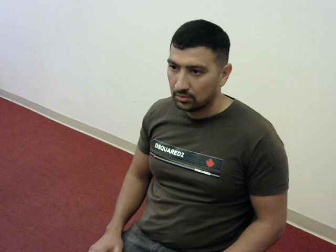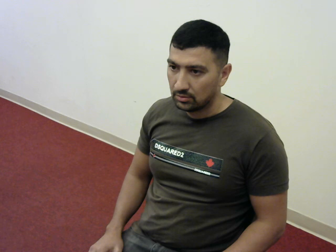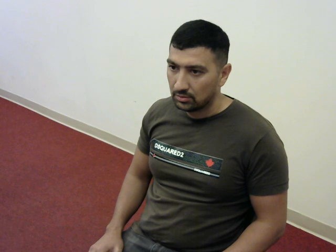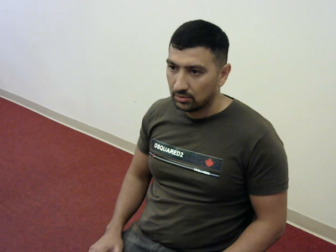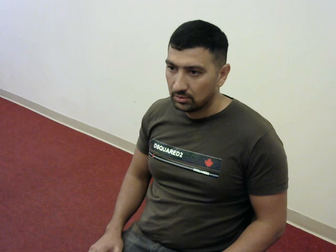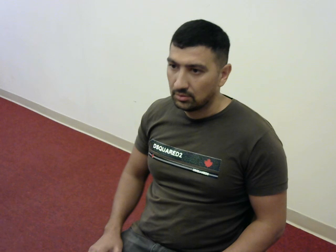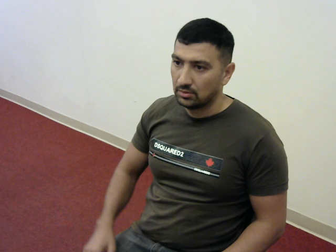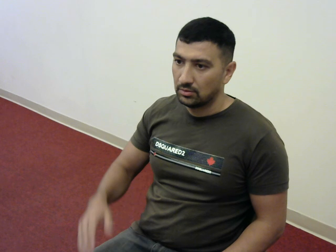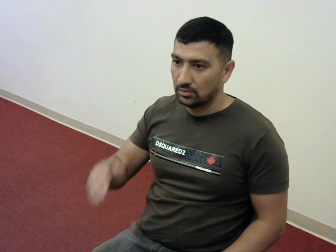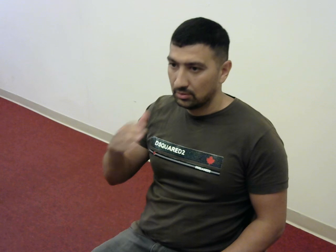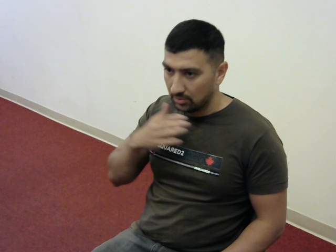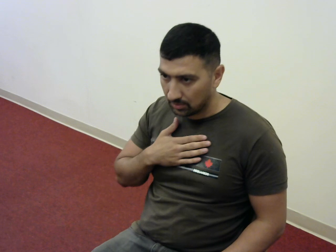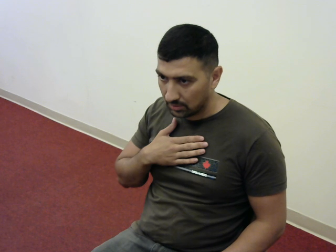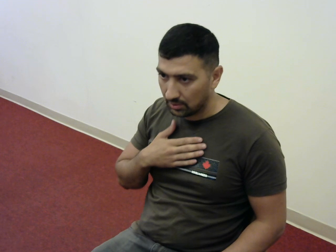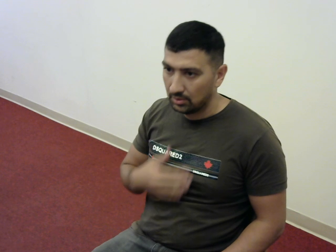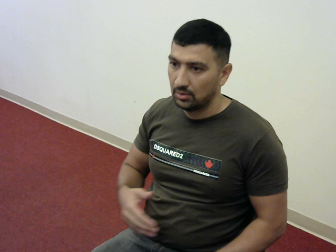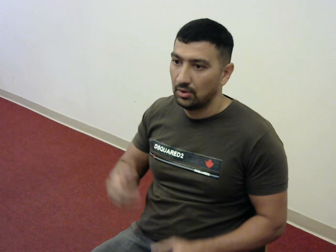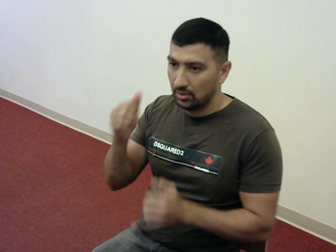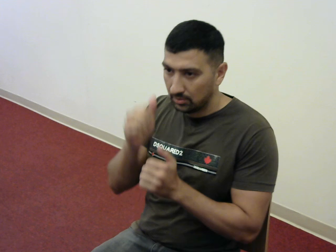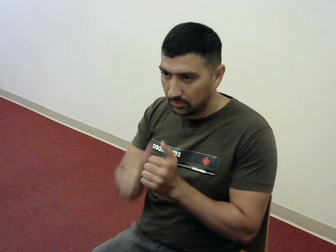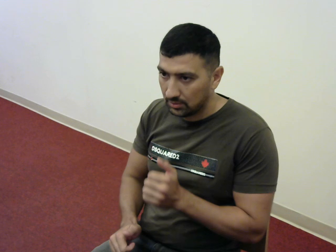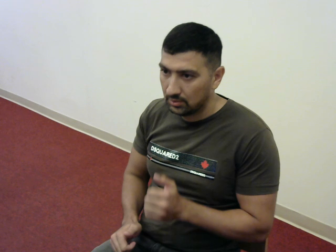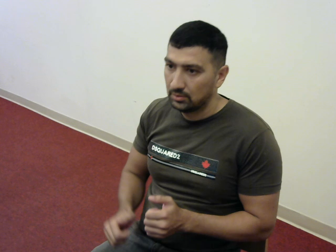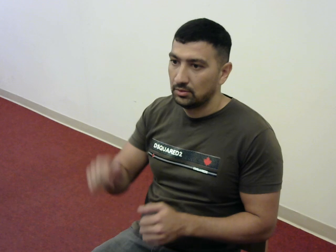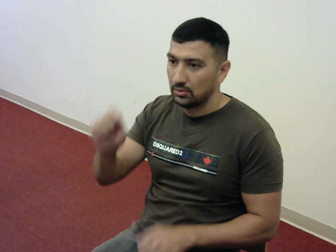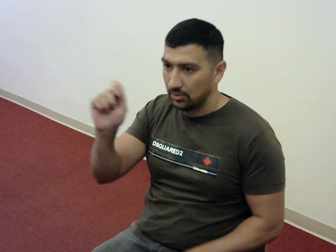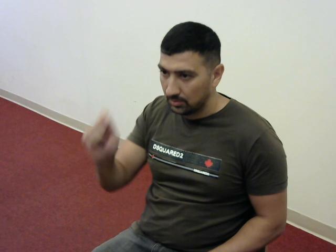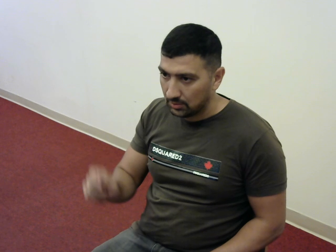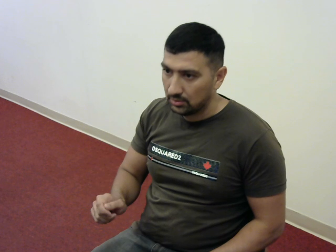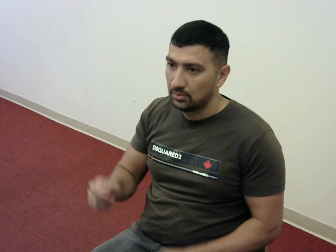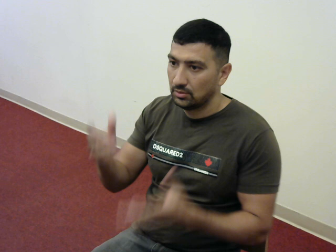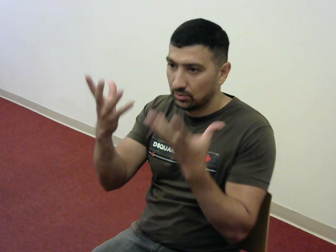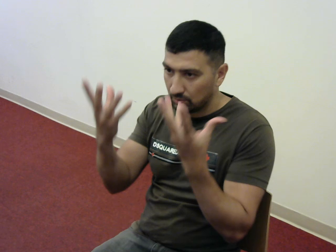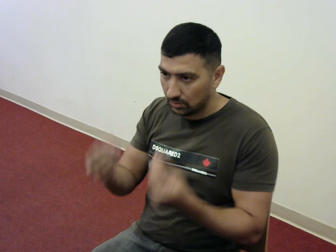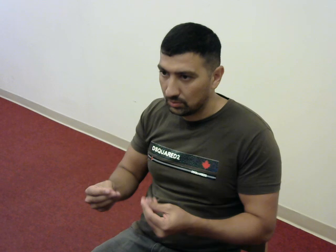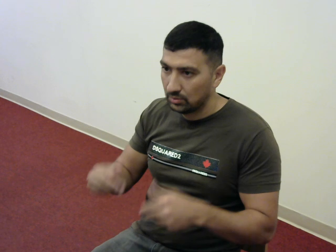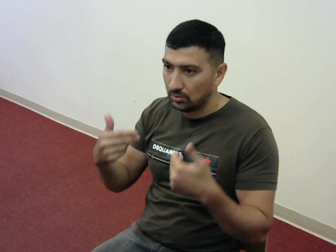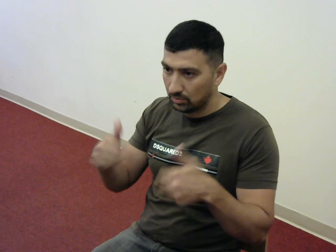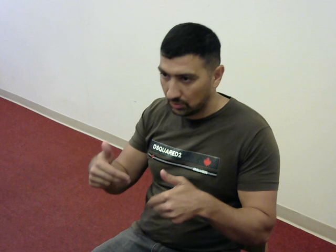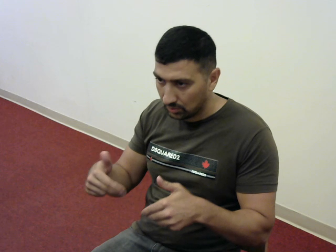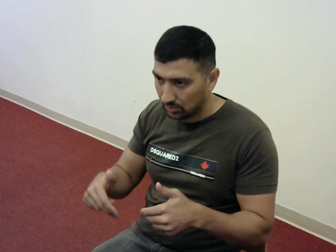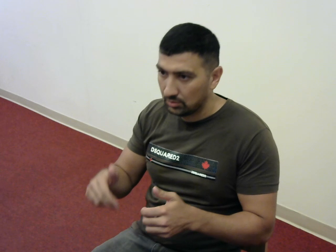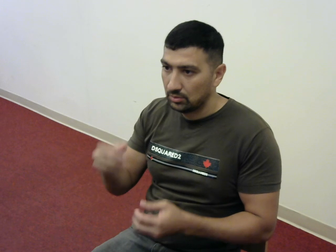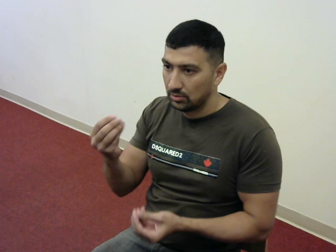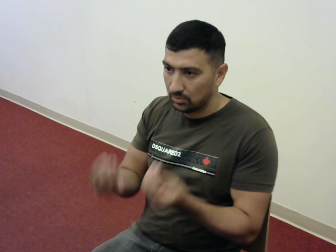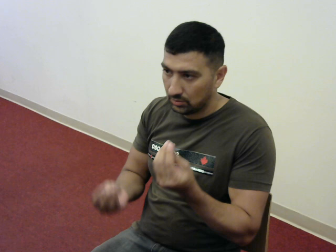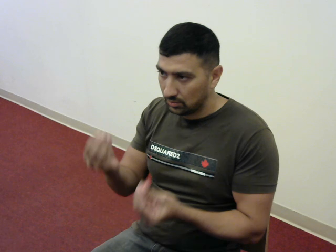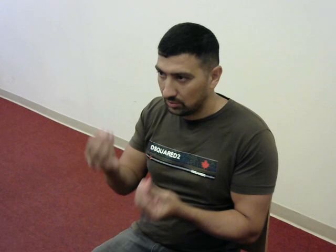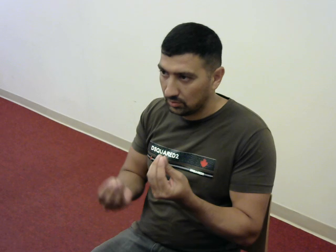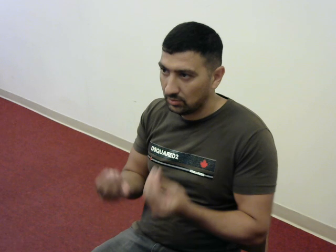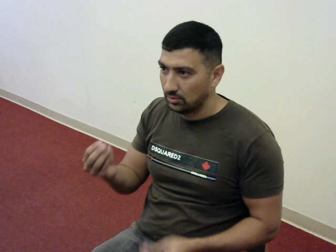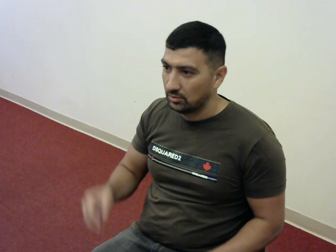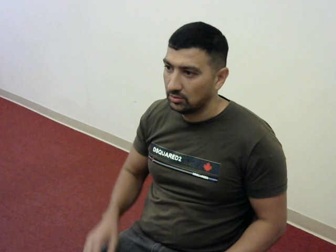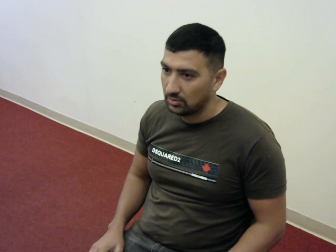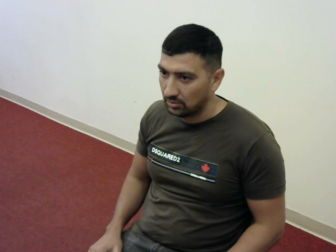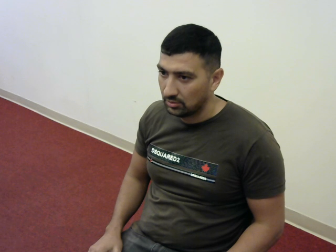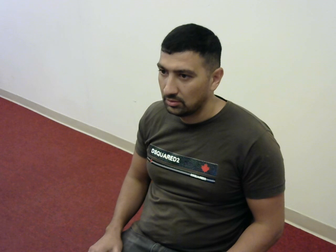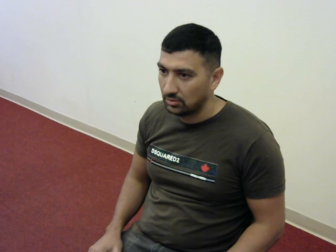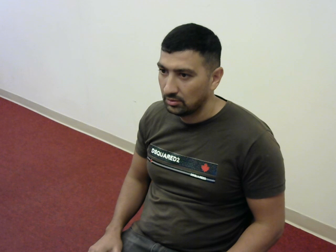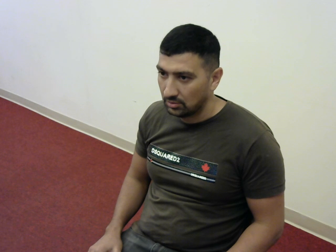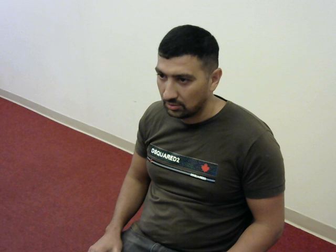Biz hər bazar günü futbol oynayırıq